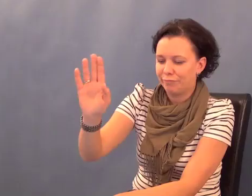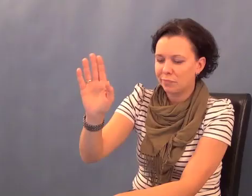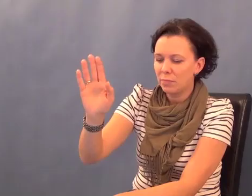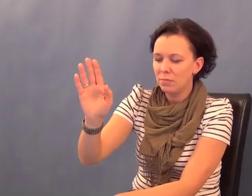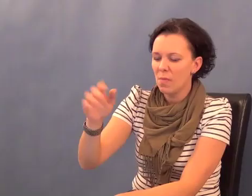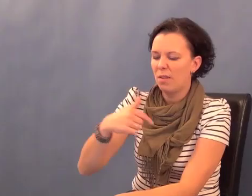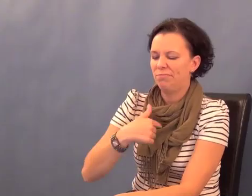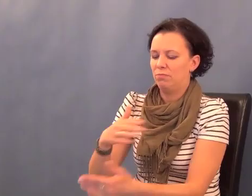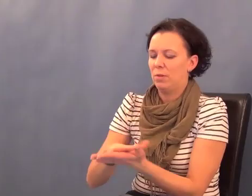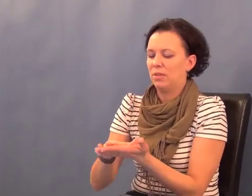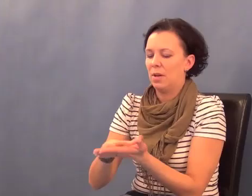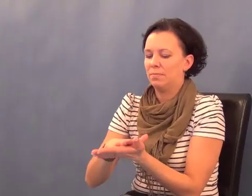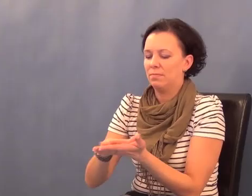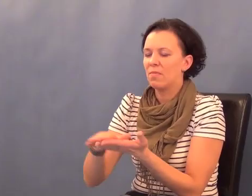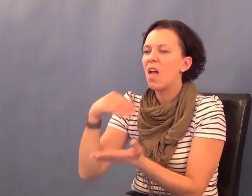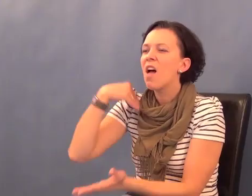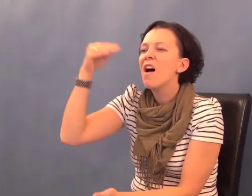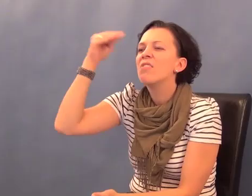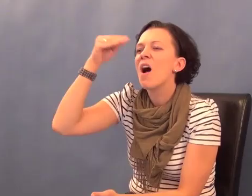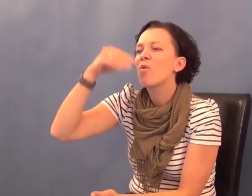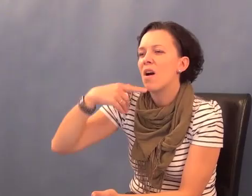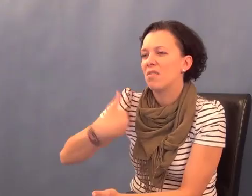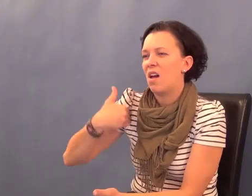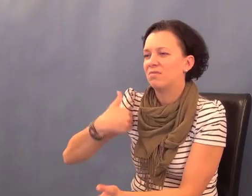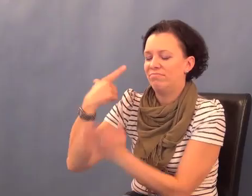Przepraszam, mam naukę języka angielskiego, wychodzę.